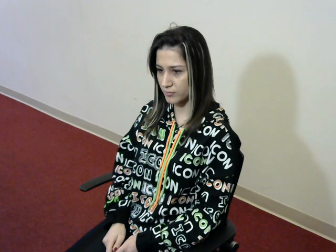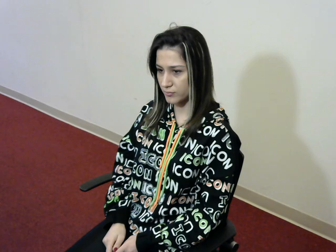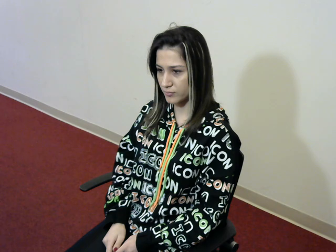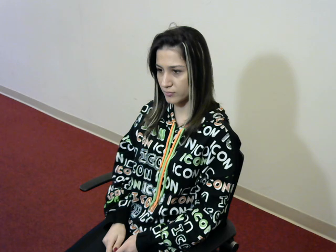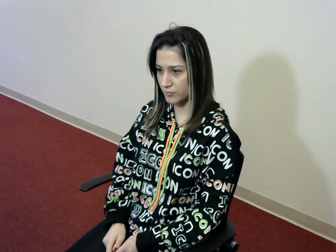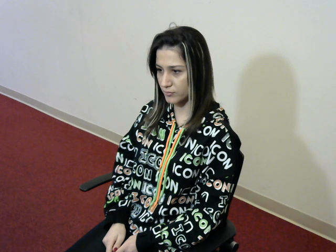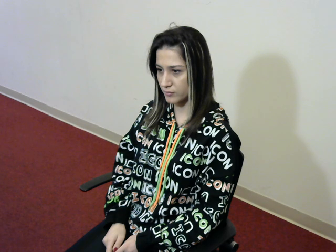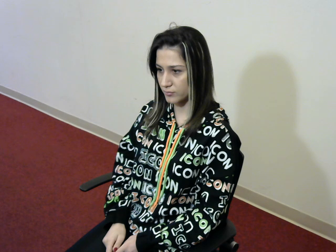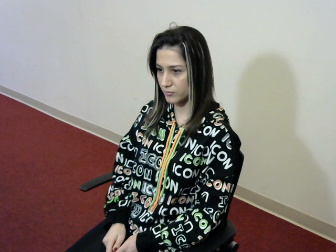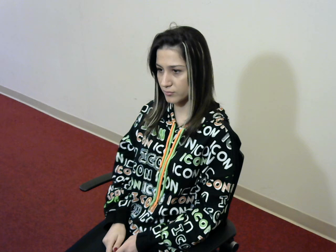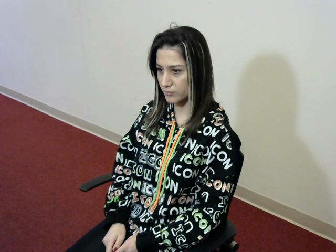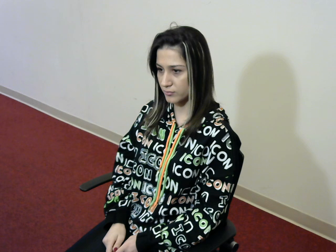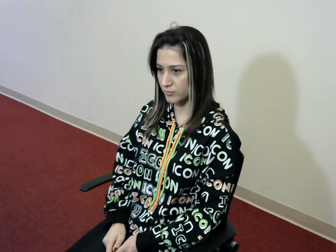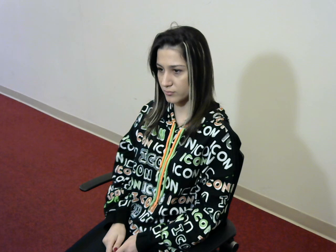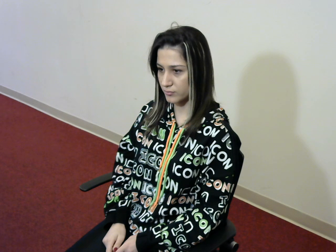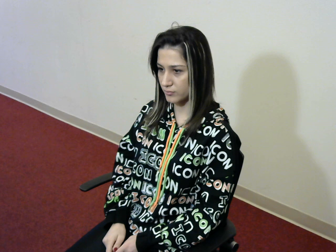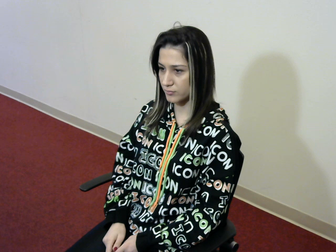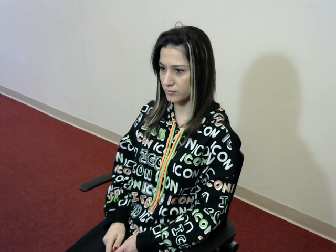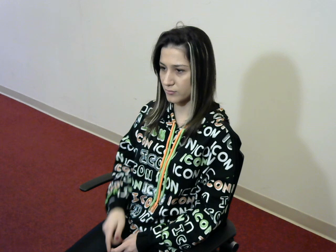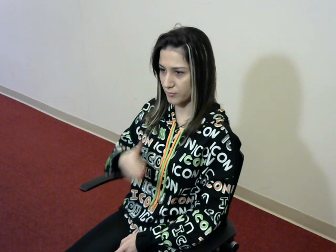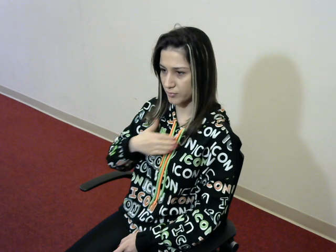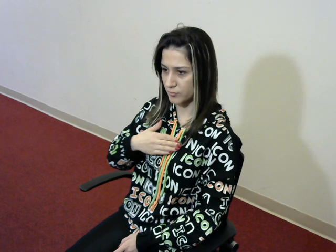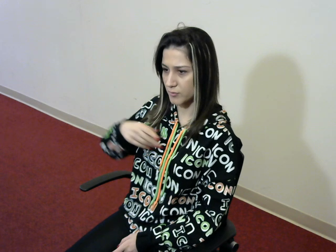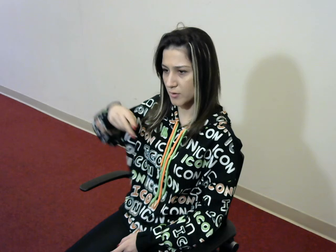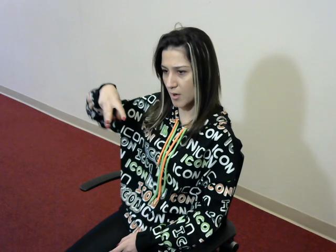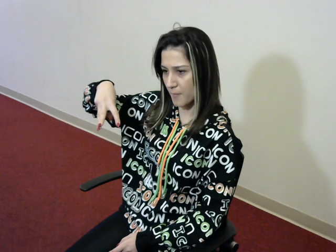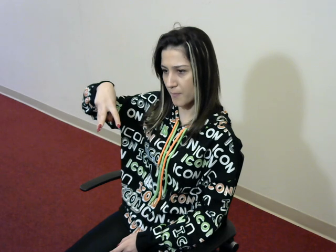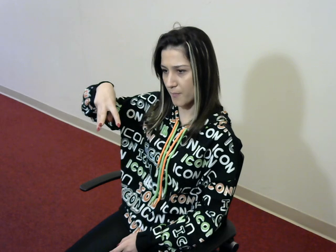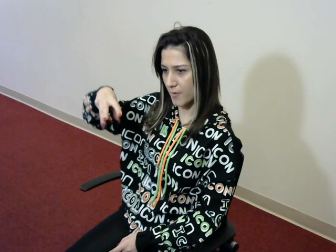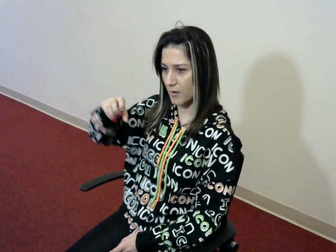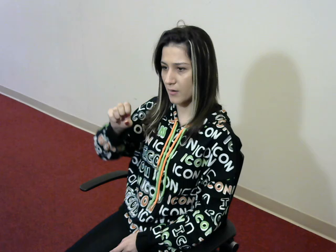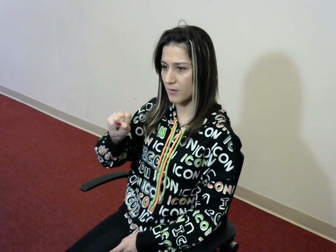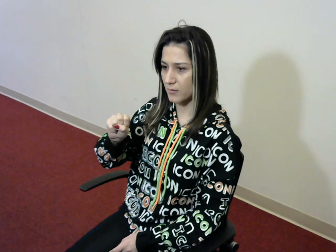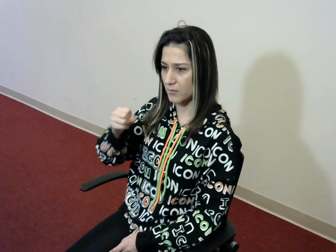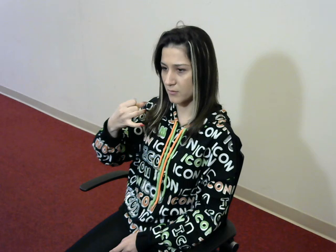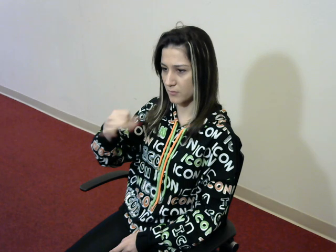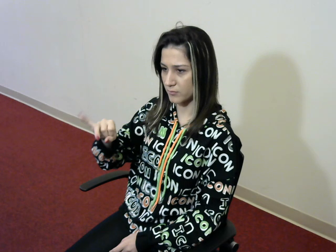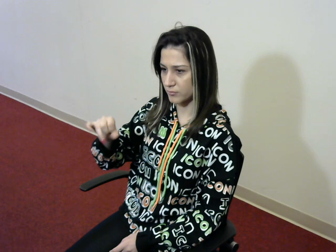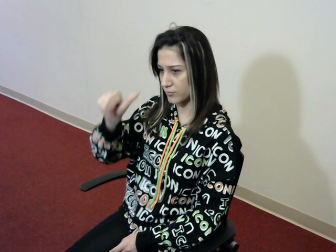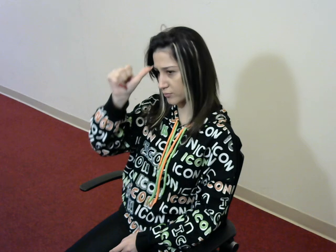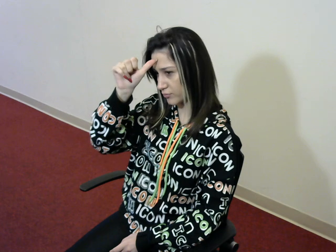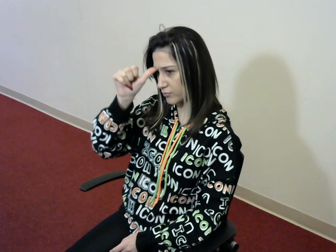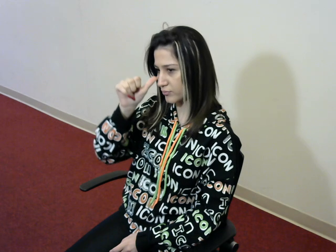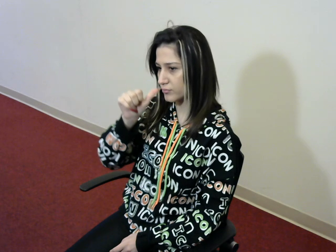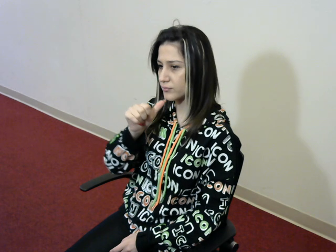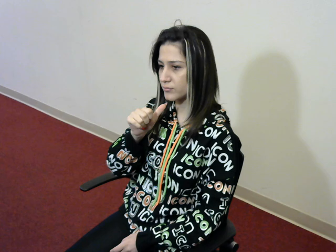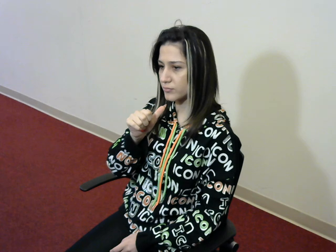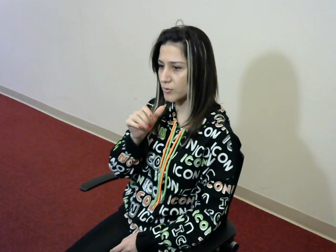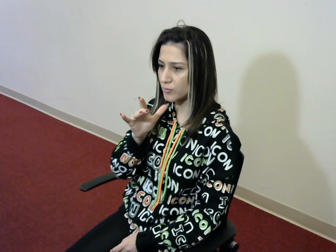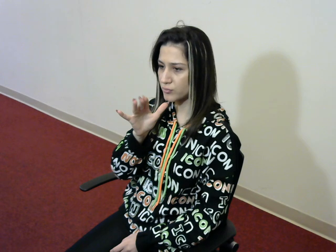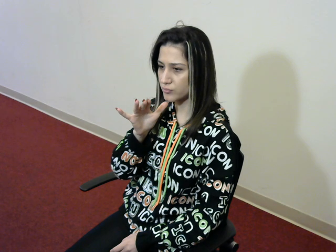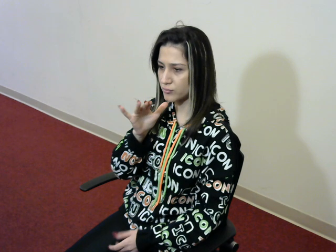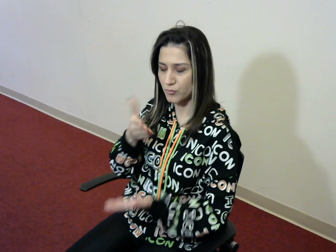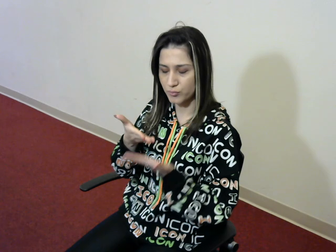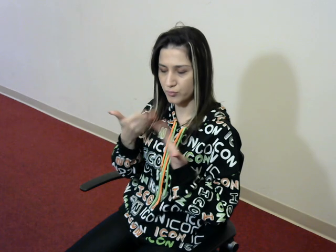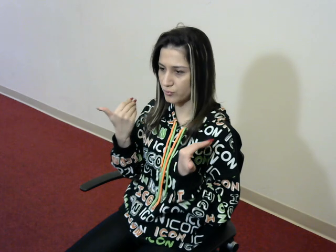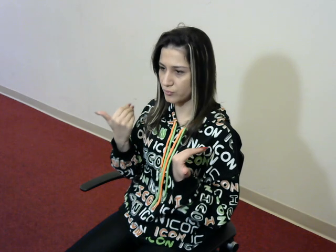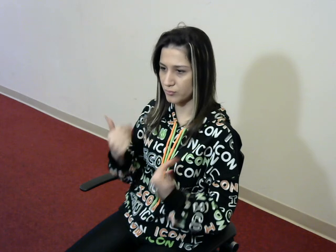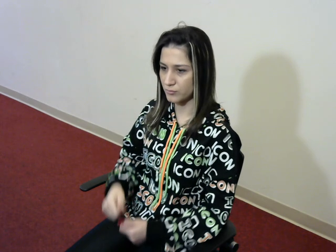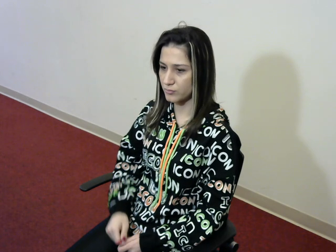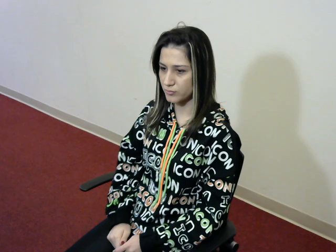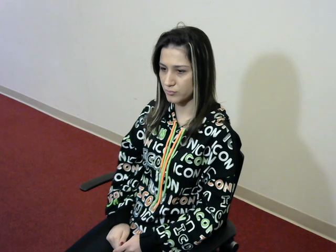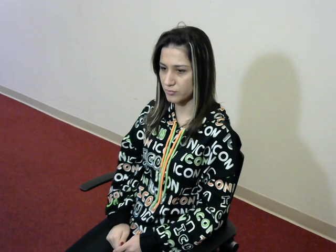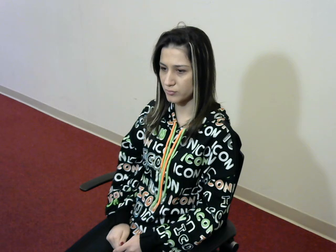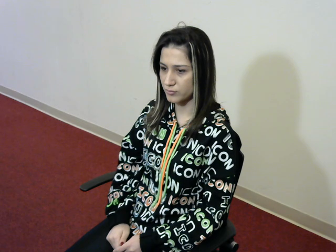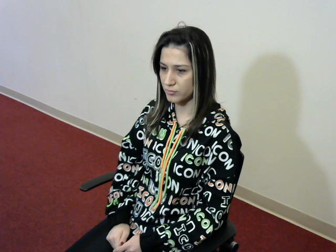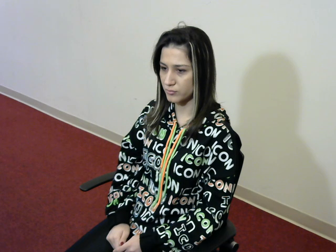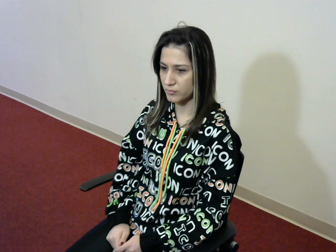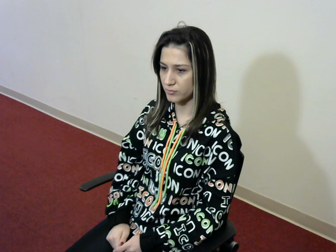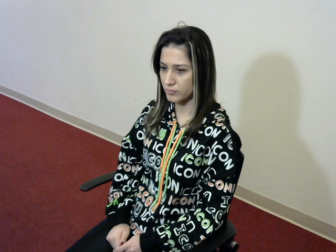Mənim may ayında vaxtım yoxdur